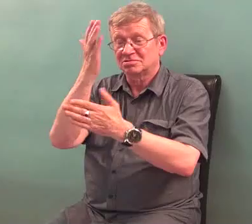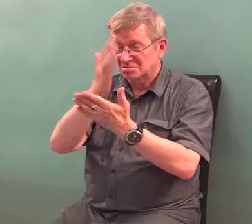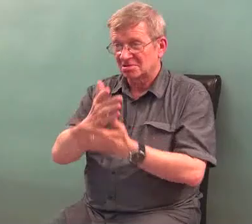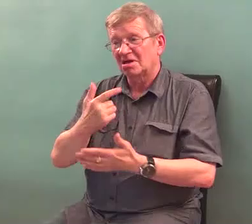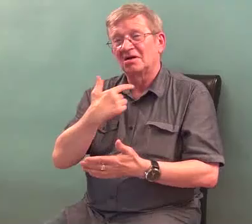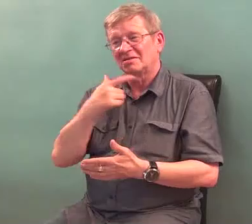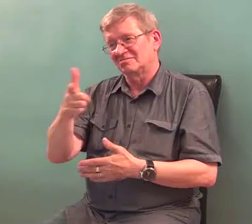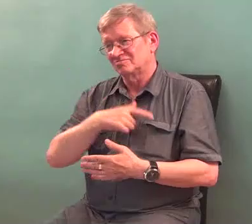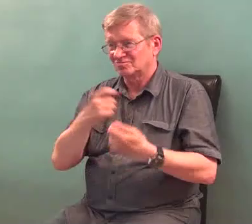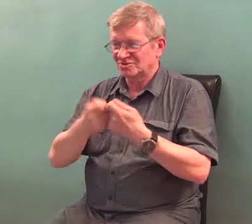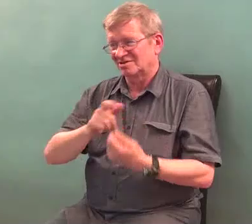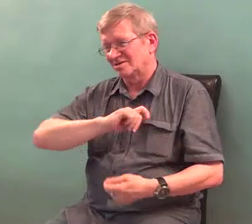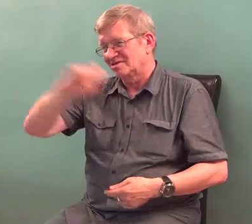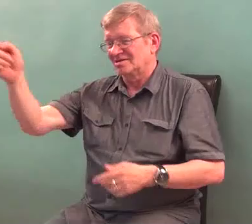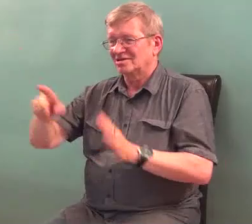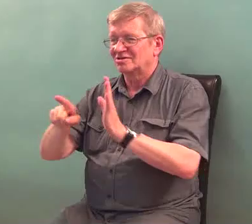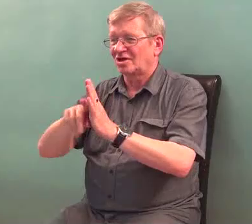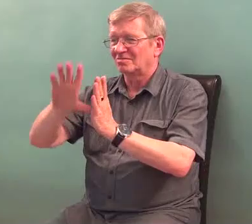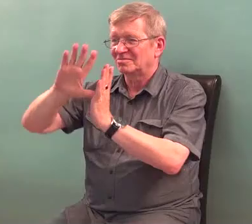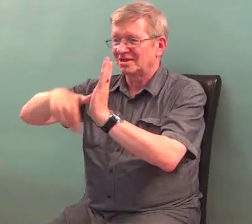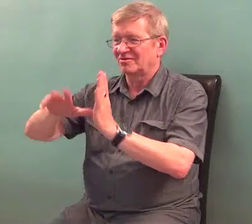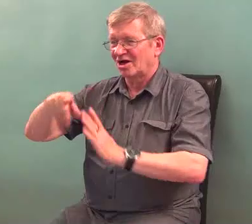My razem umówmy się i wyjedźmy do miasta Olsztyn.